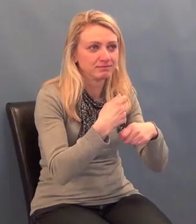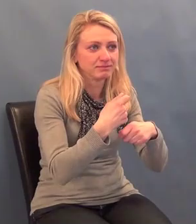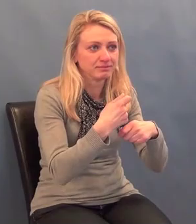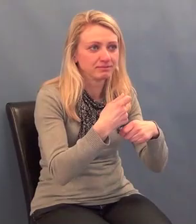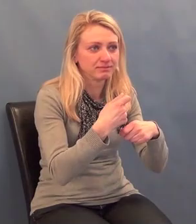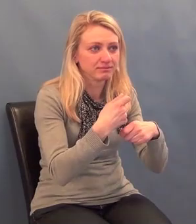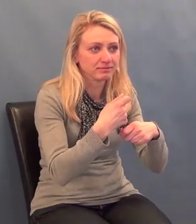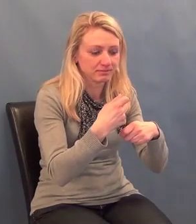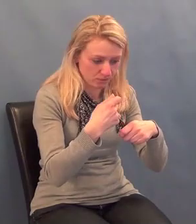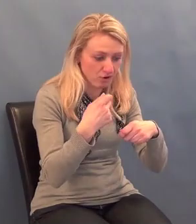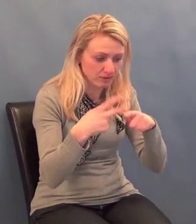Tak, dwudziestego piątego.